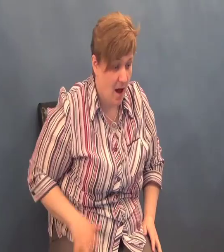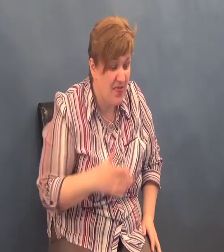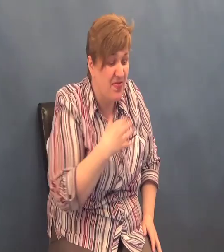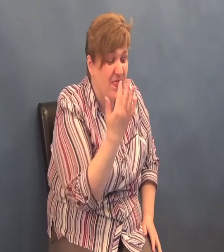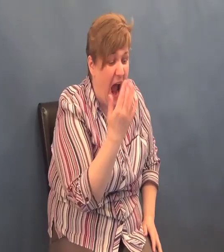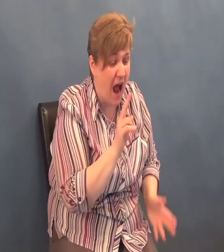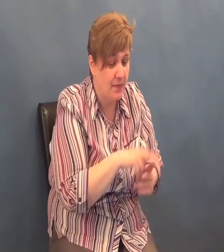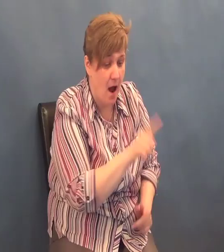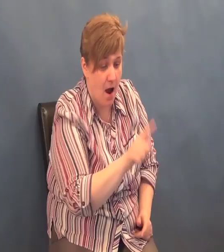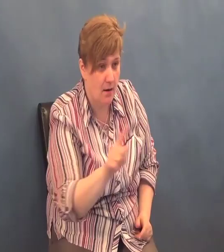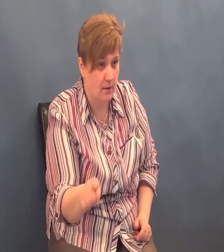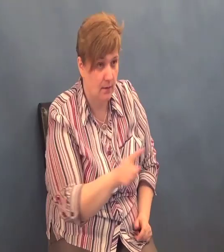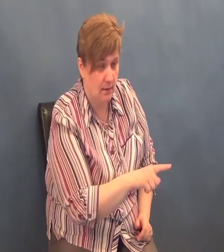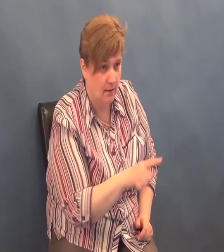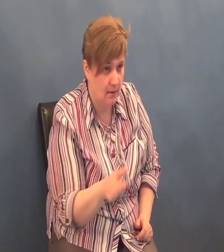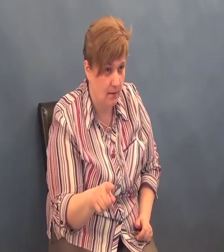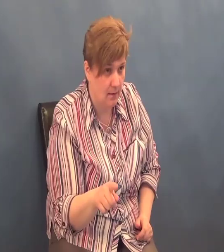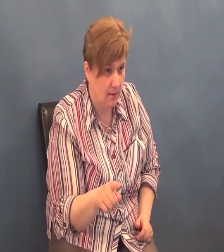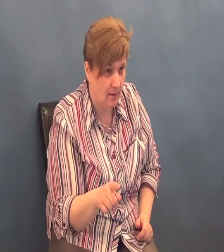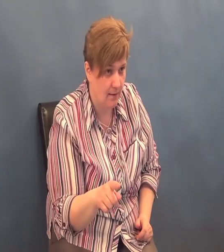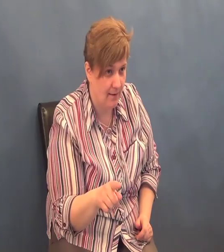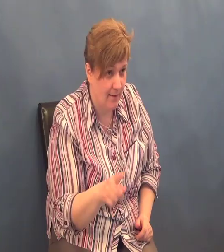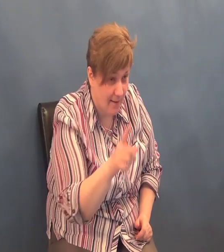Mam patrzeć na daty?